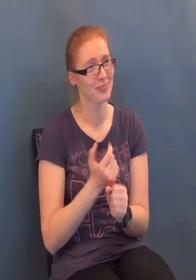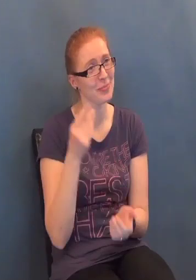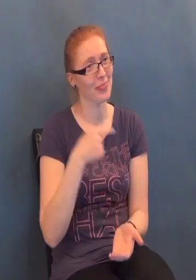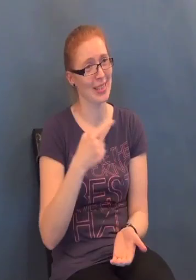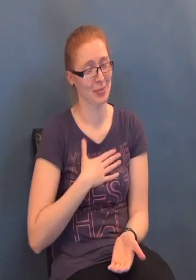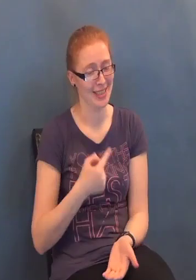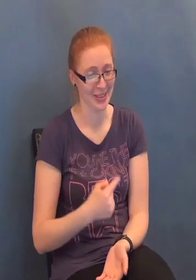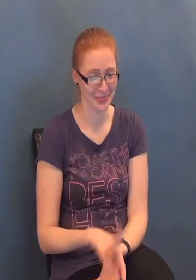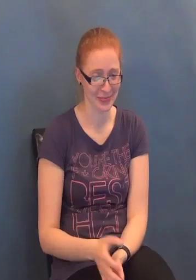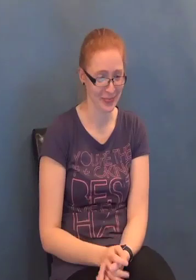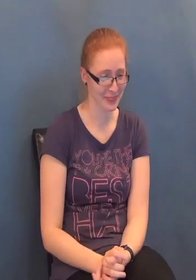Pracuję, mam interesy.